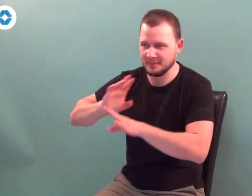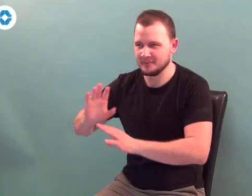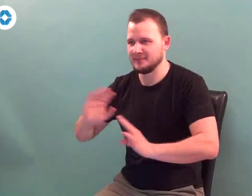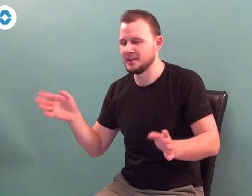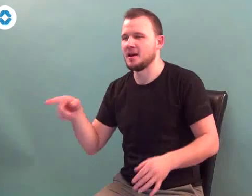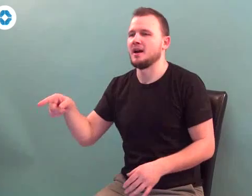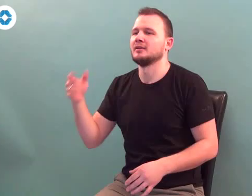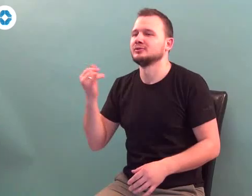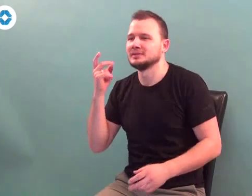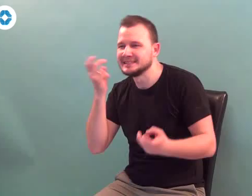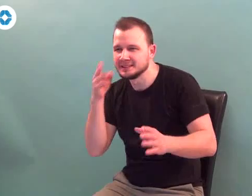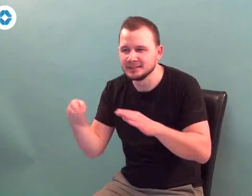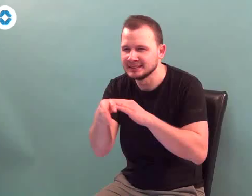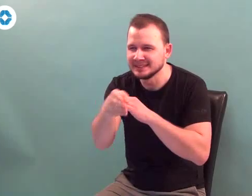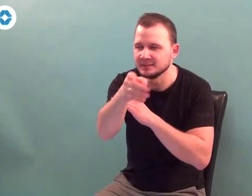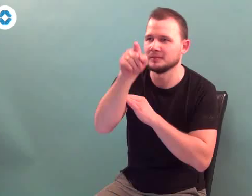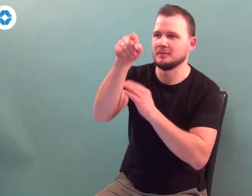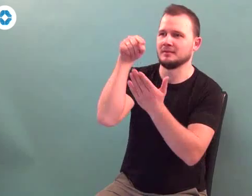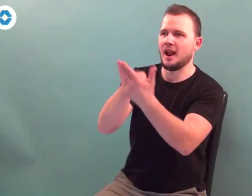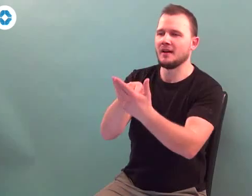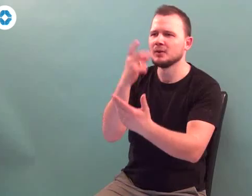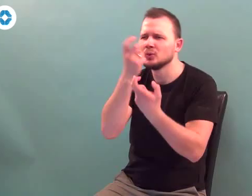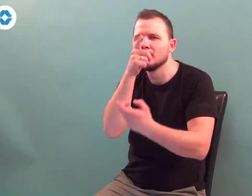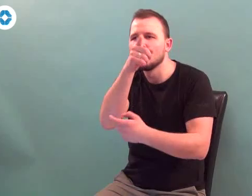Dziecko szuka wskazanego wcześniej miejsca, dociera tam i szuka okna.